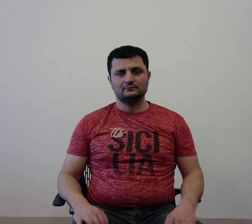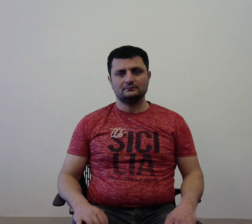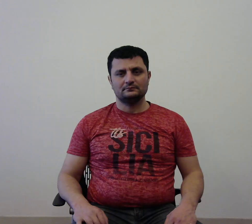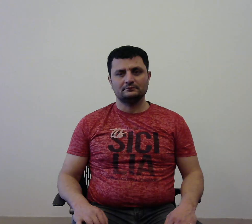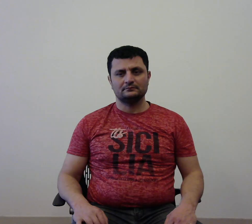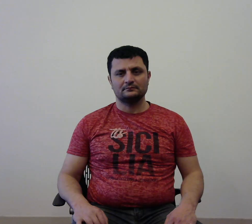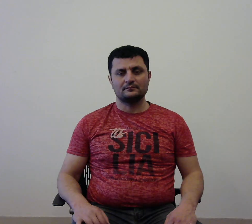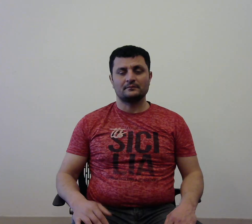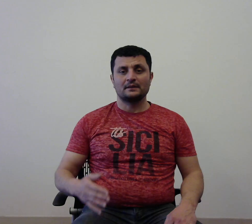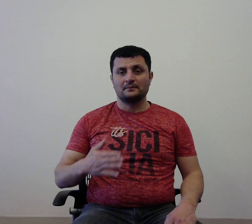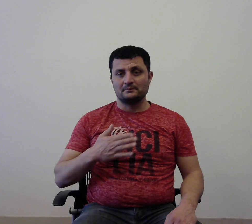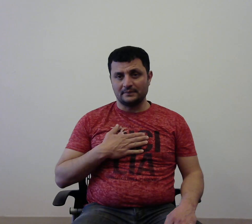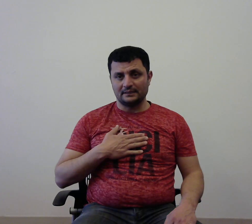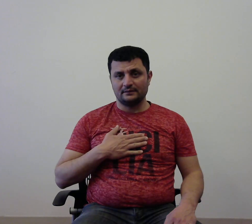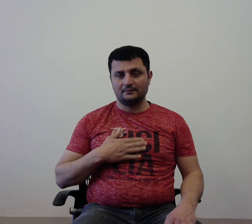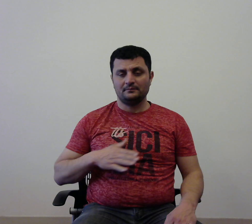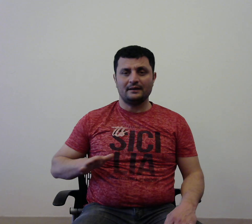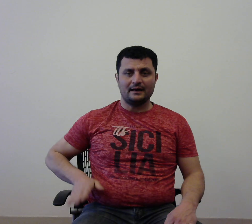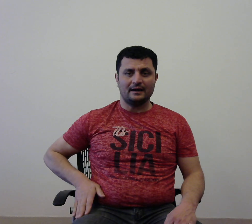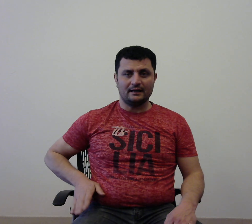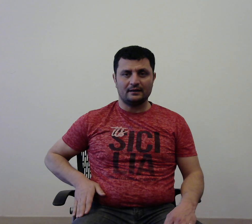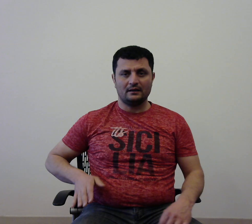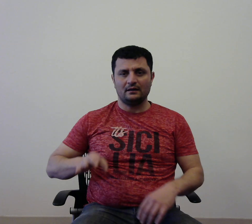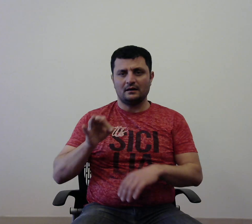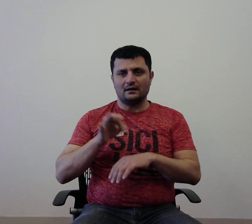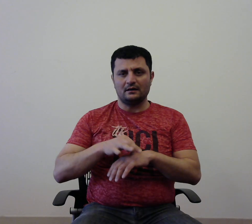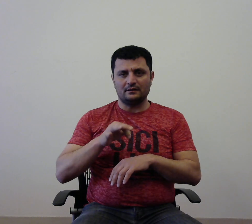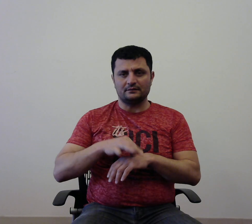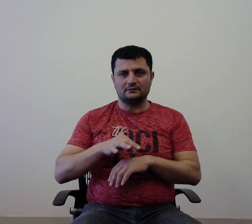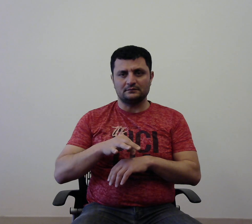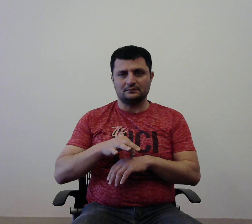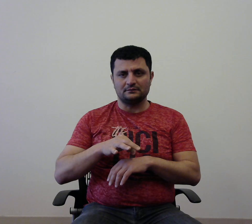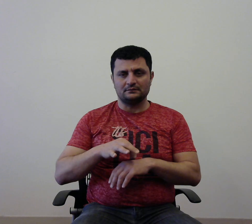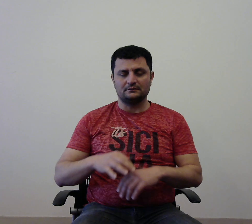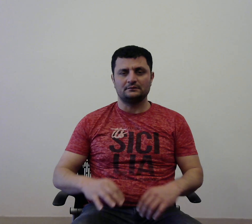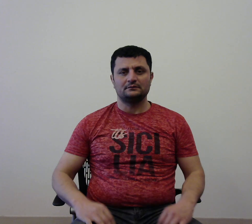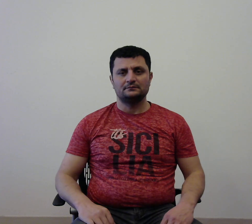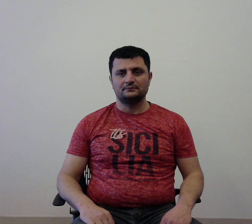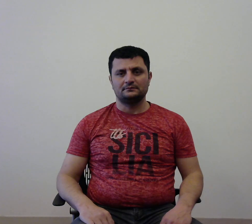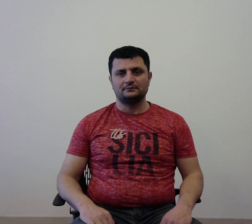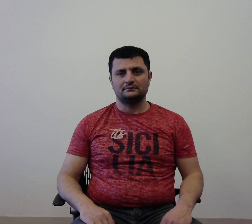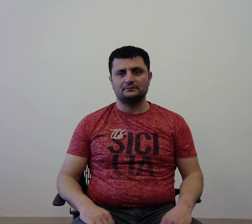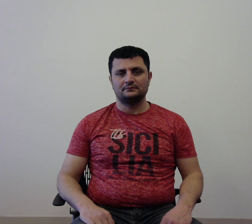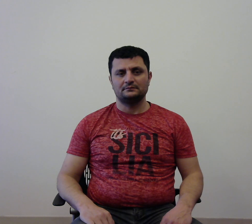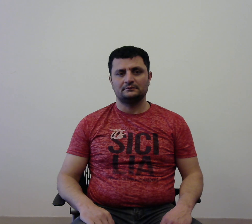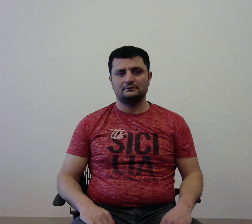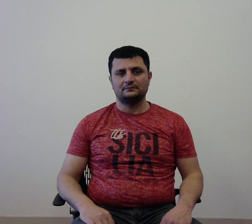Mənim ayağım ağrıyır